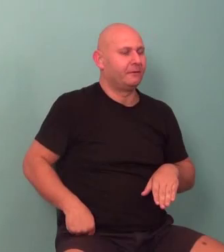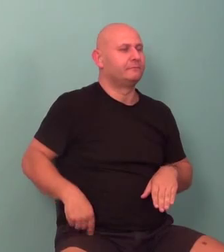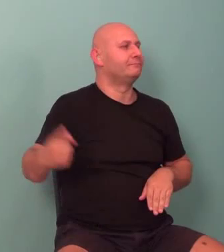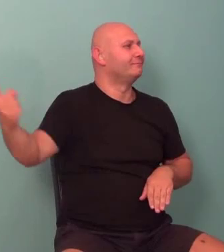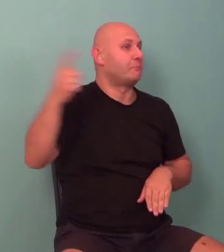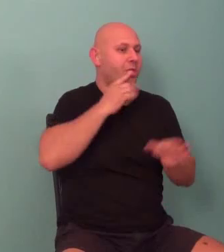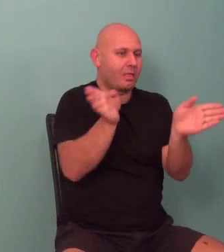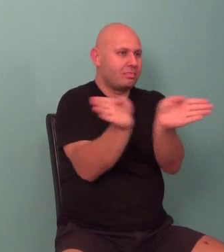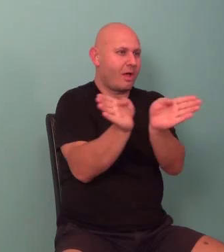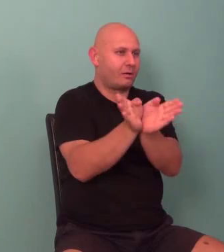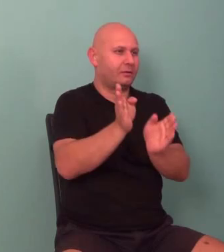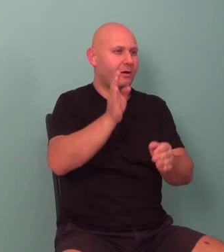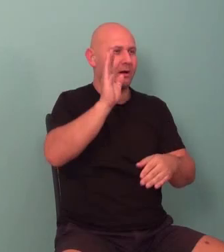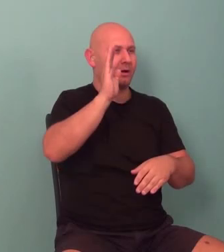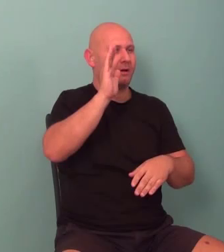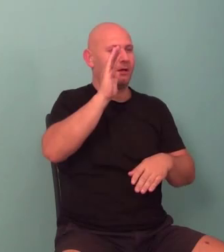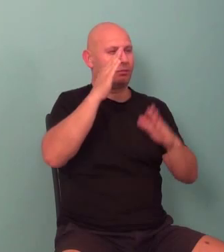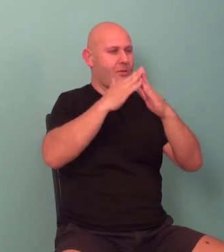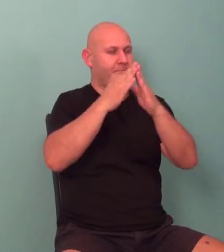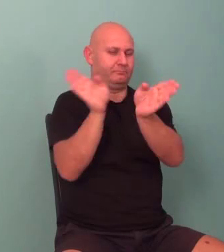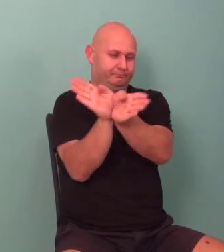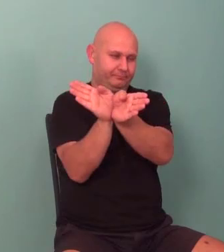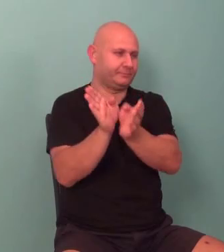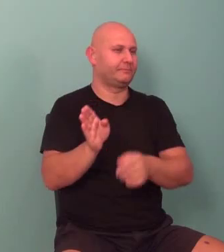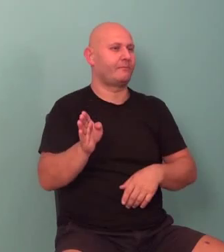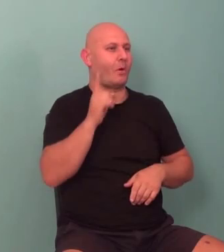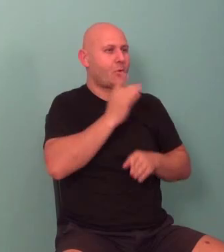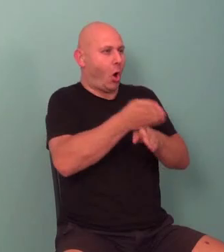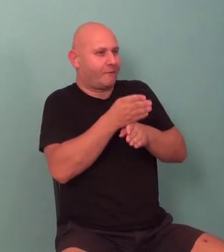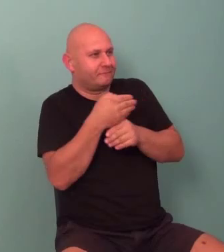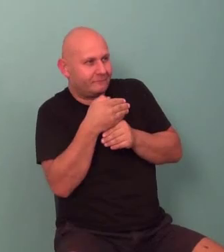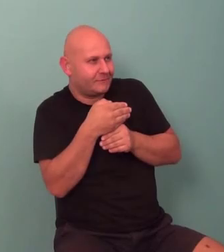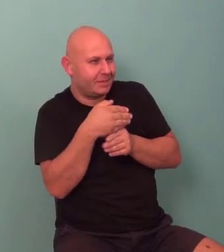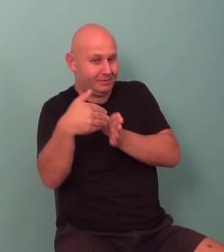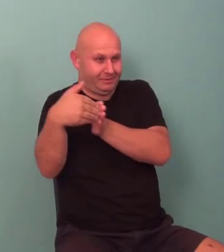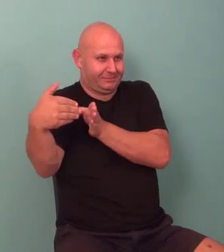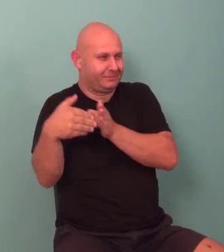Za rogiem domu chowa się chłopiec.